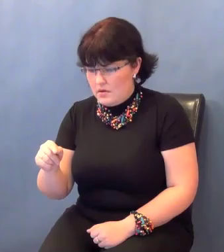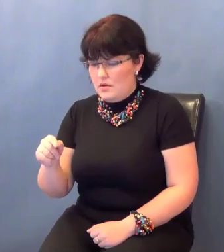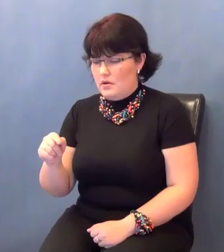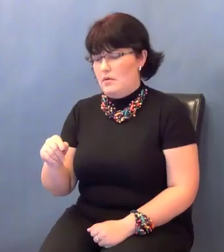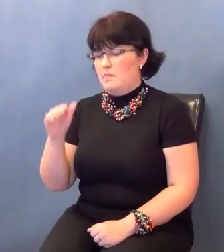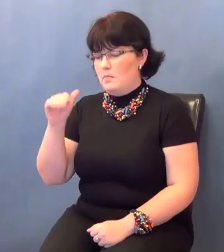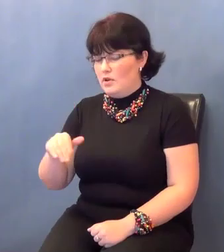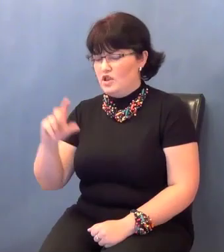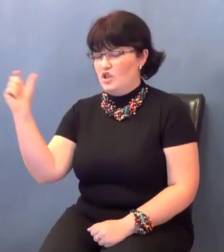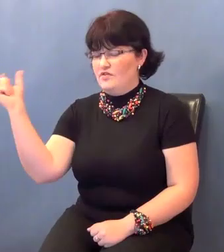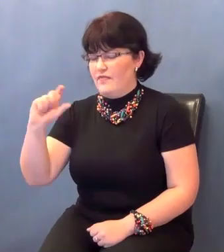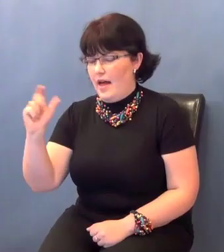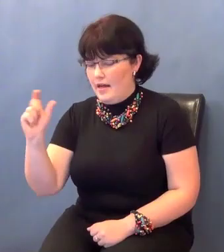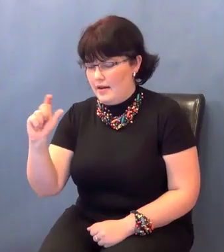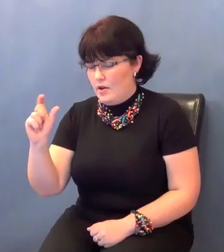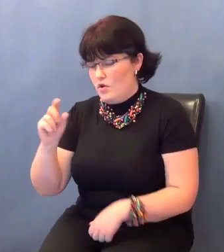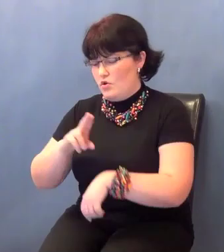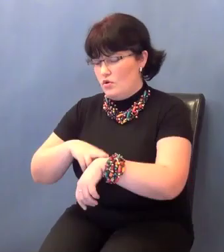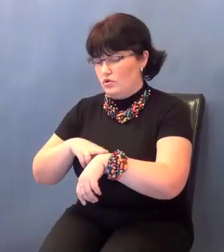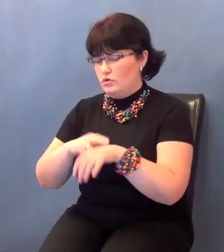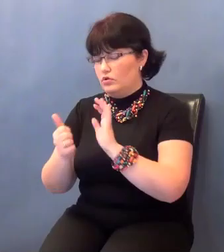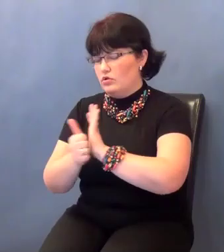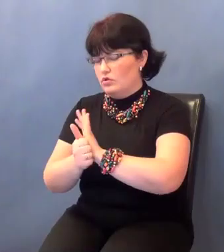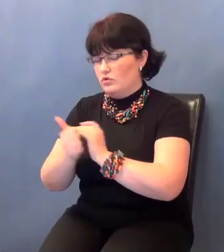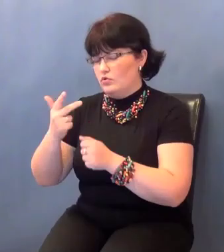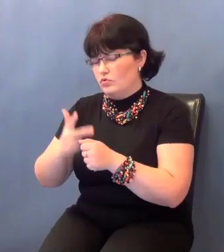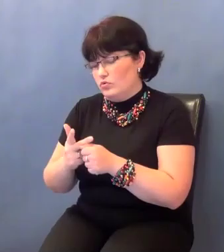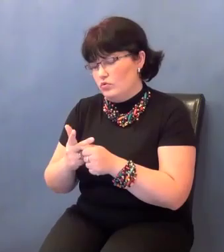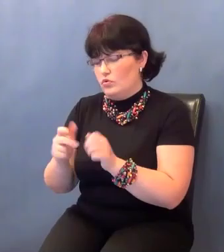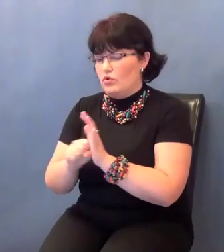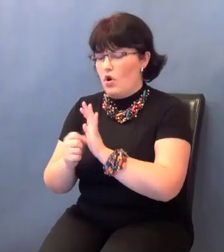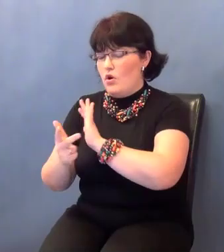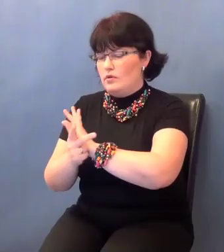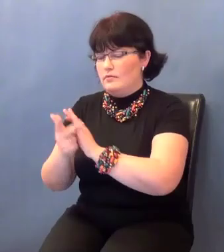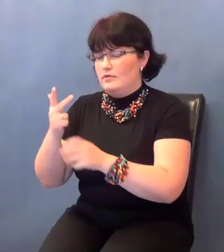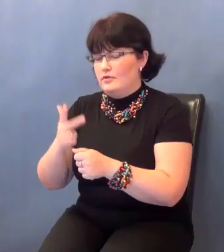Może być w czwartek o godzinie szesnastej trzydzieści do osiemnastej trzydzieści.